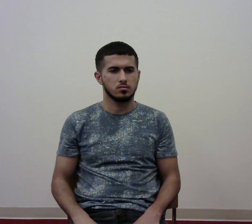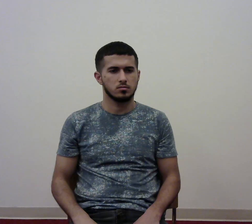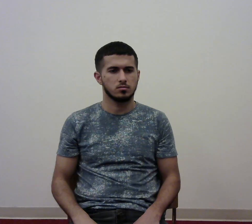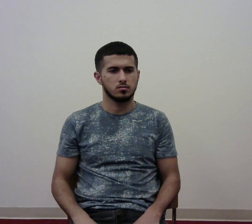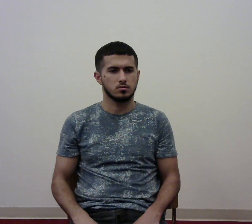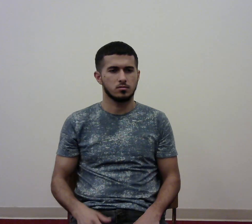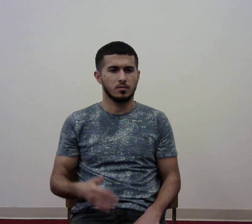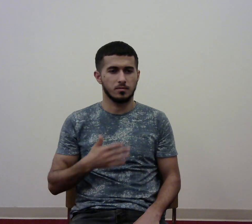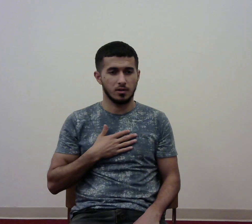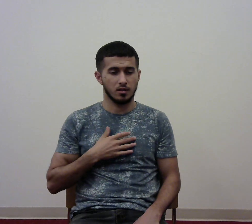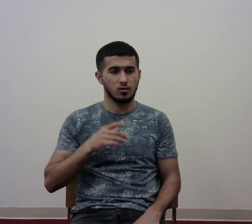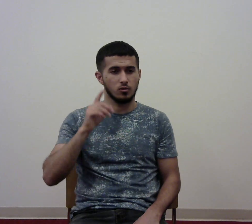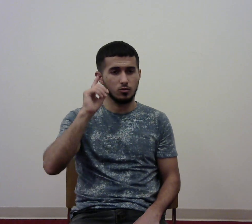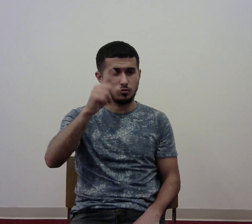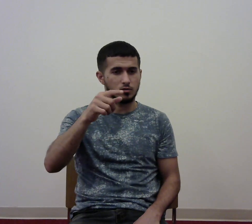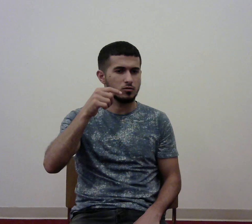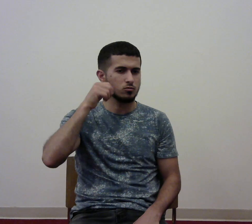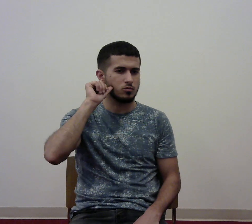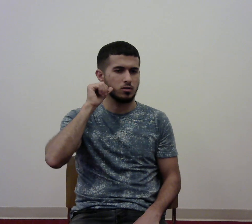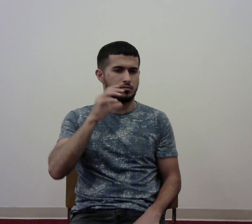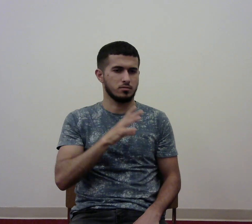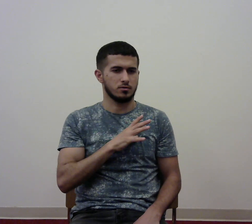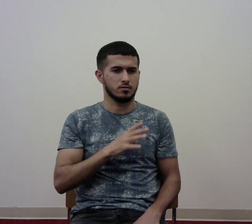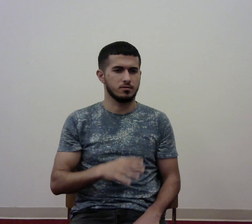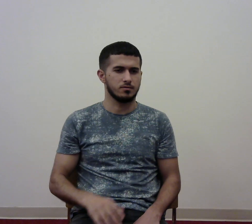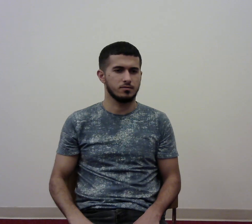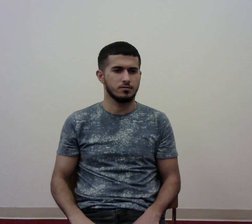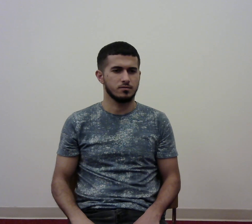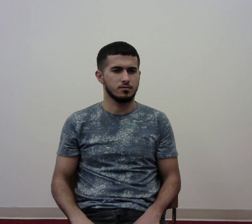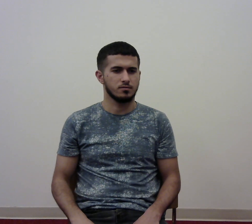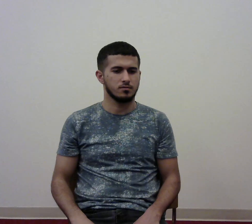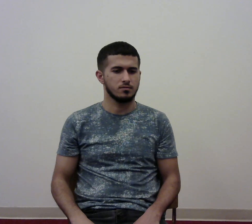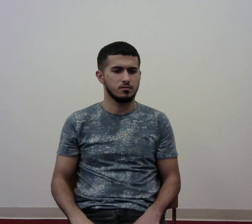Mən orda dünən olmuşam